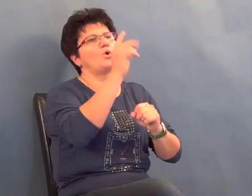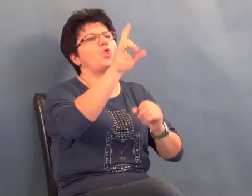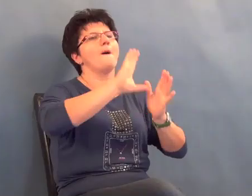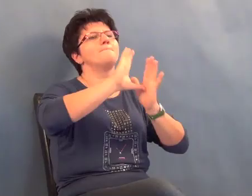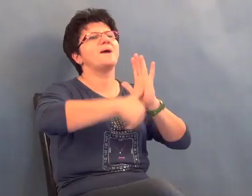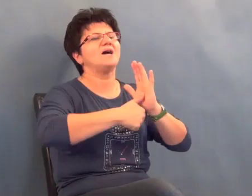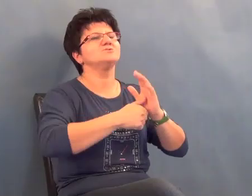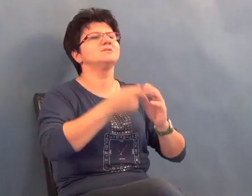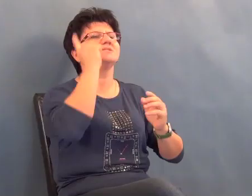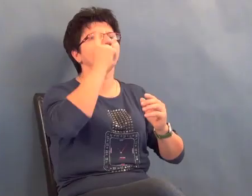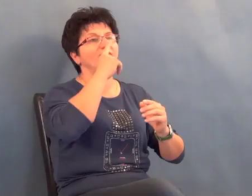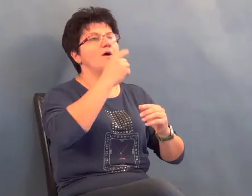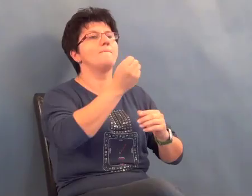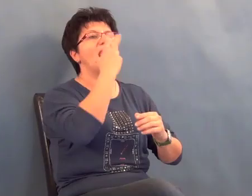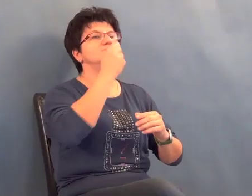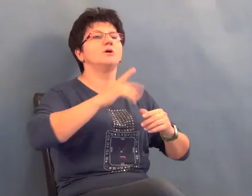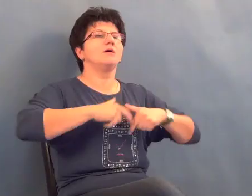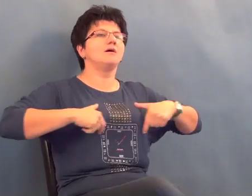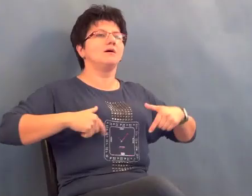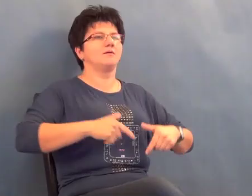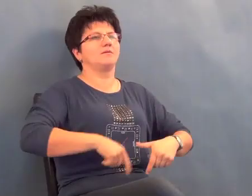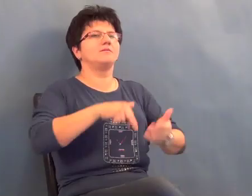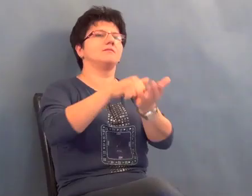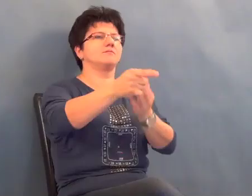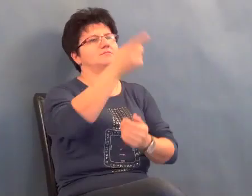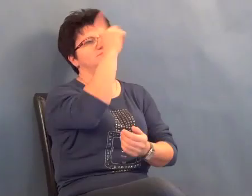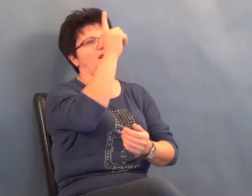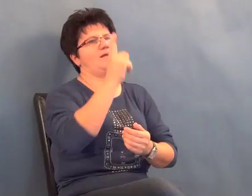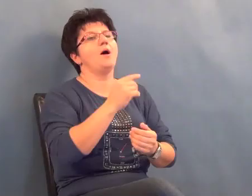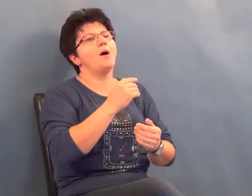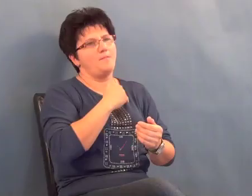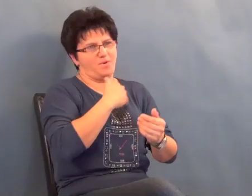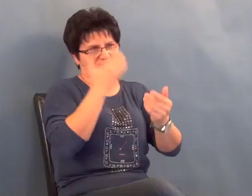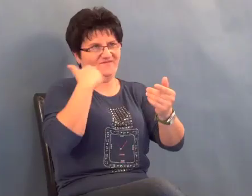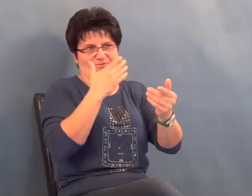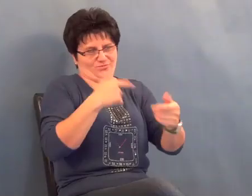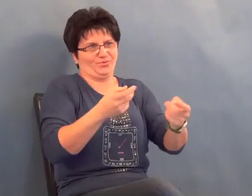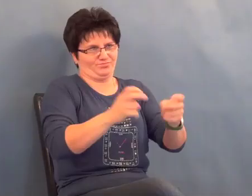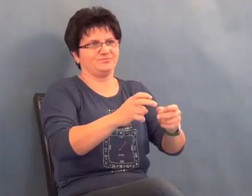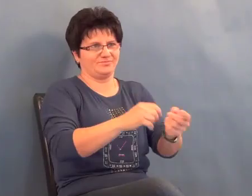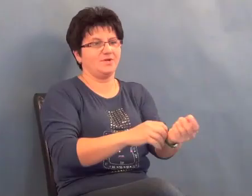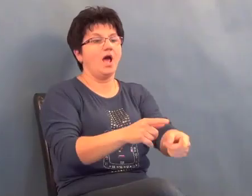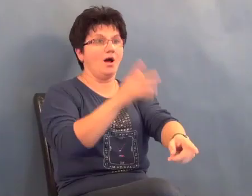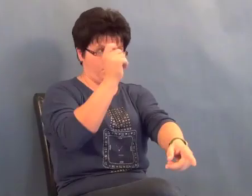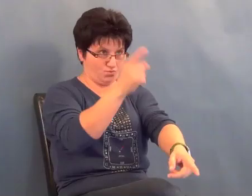Zakazane jest chodzenie w stroju kąpielowym z plaży po mieście. Kiedyś tak nie było, teraz już jest stworzony taki przepis.